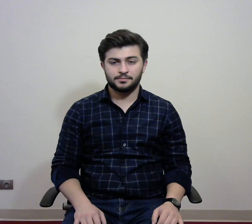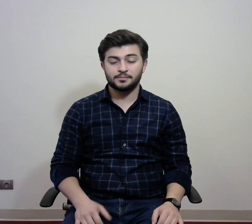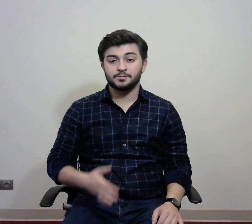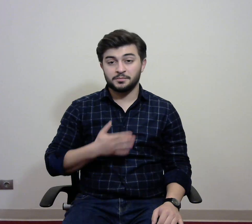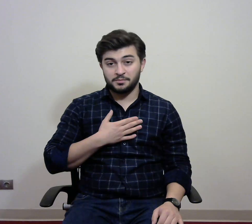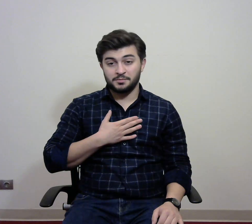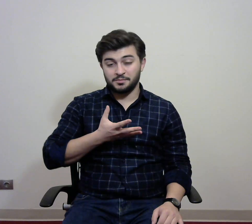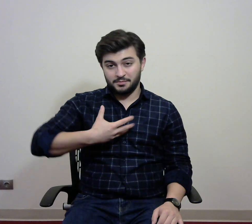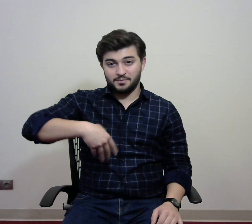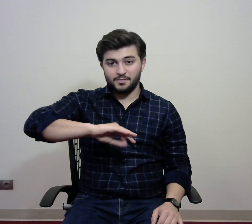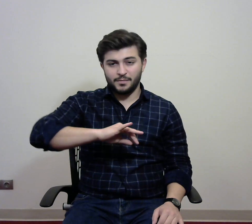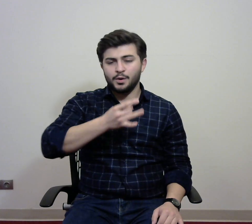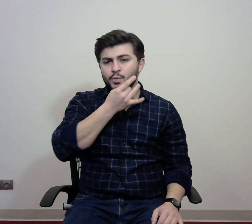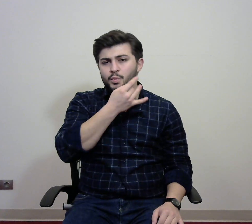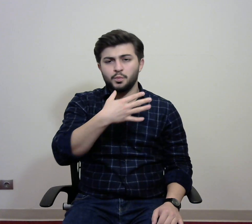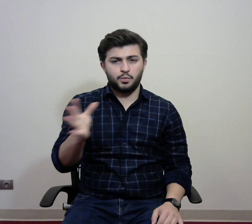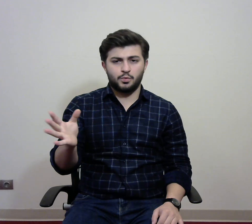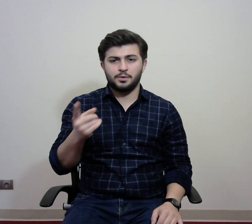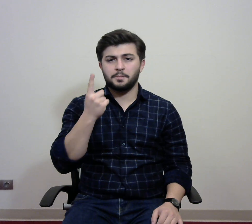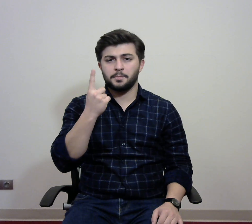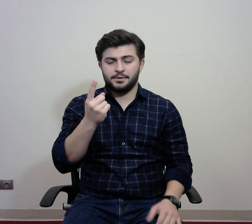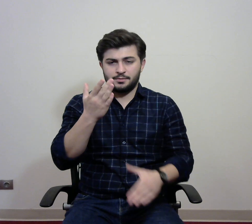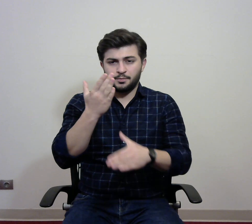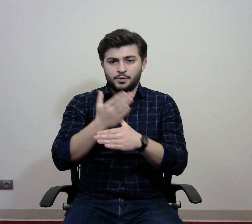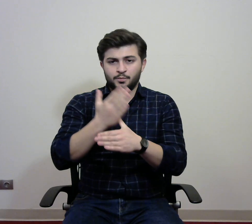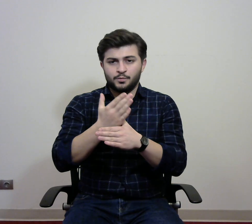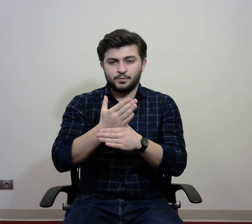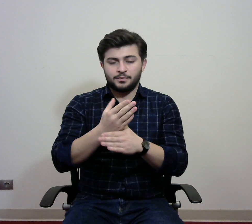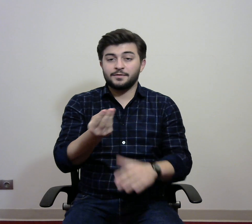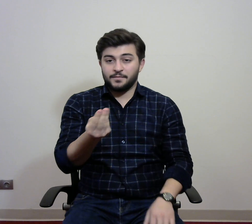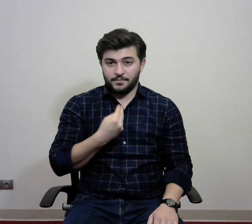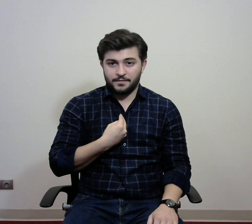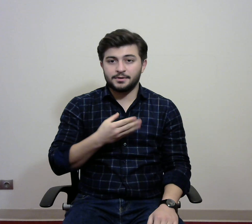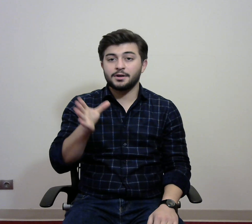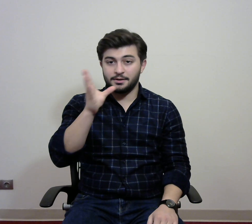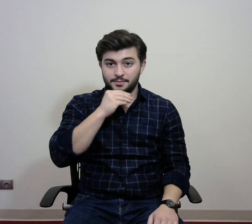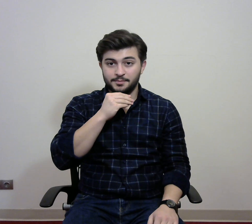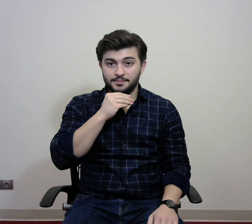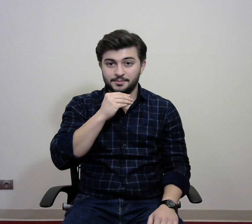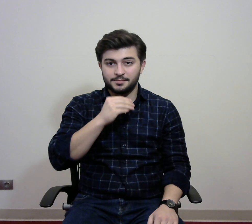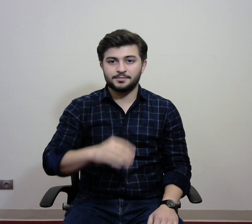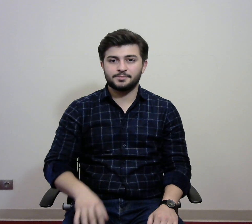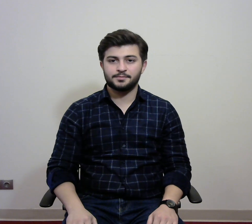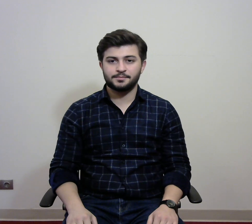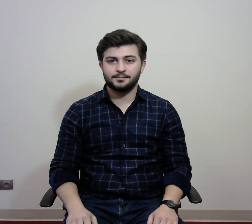Bizə hər hansı bir yardım düşürmü?